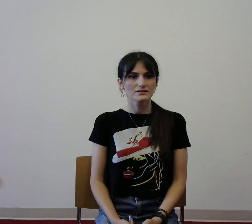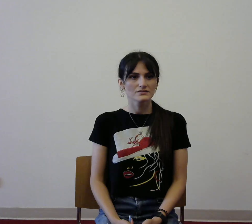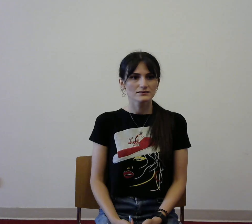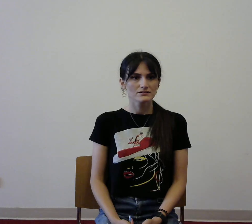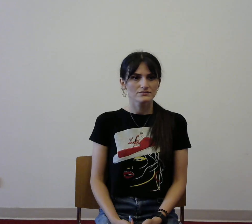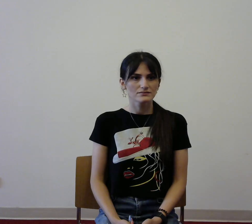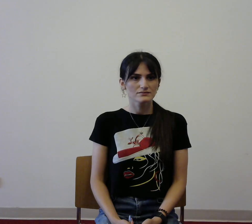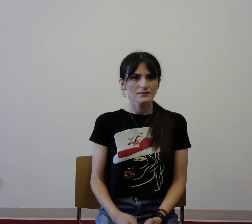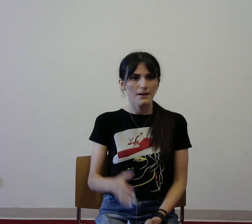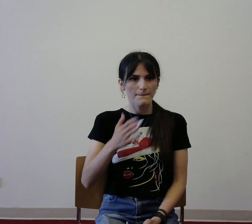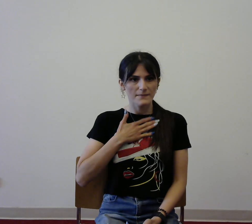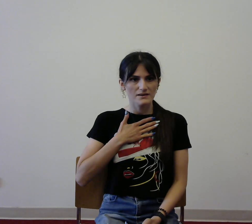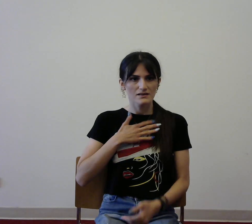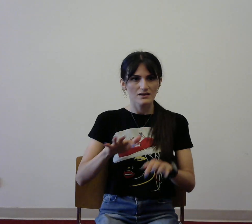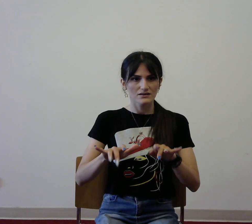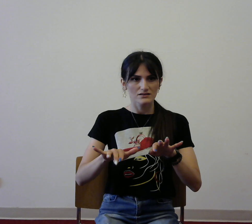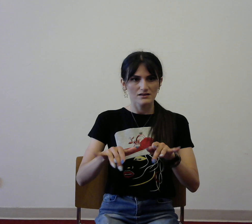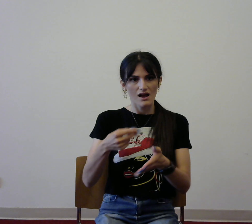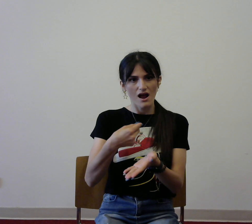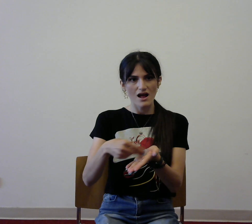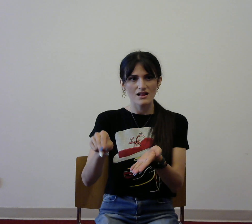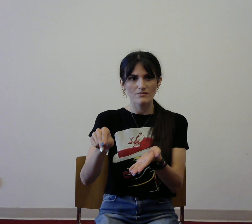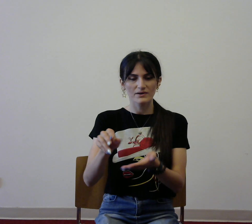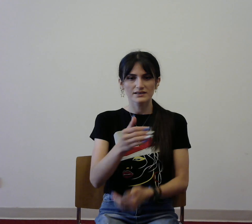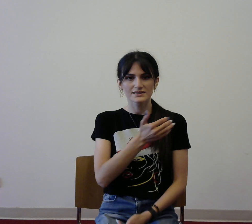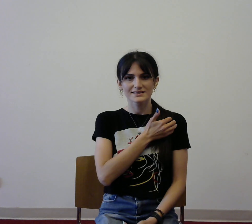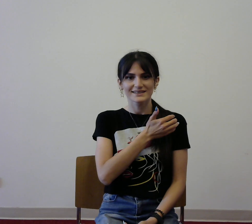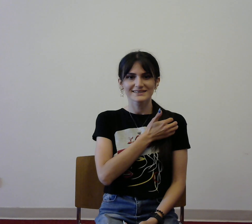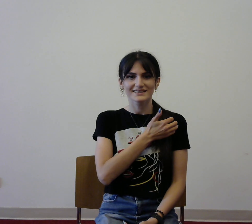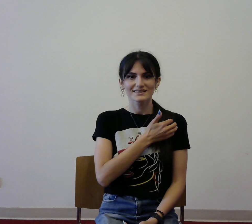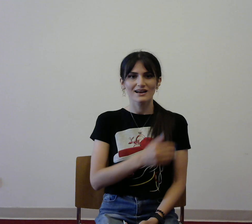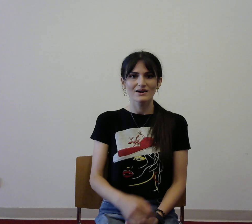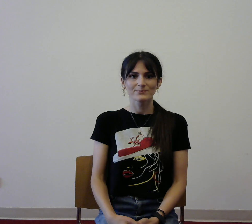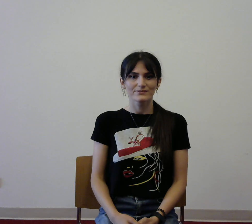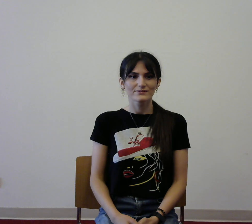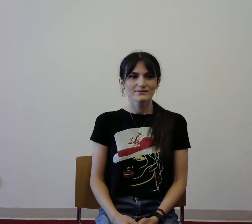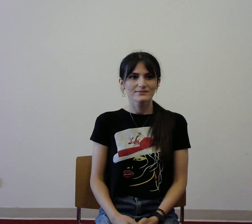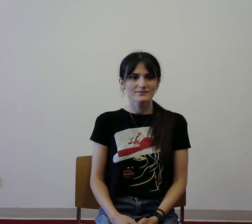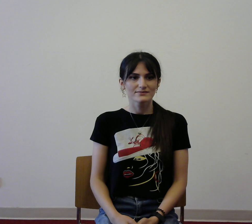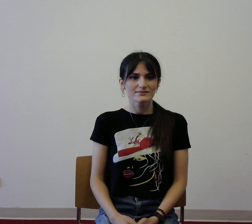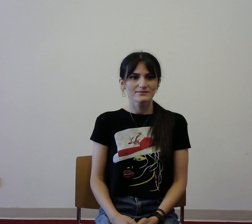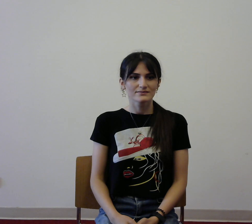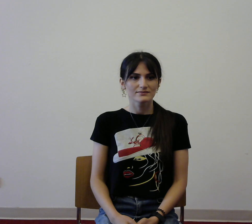Mən kompüter almaq istəyirəm